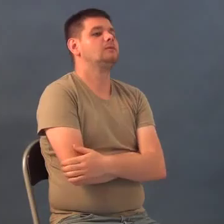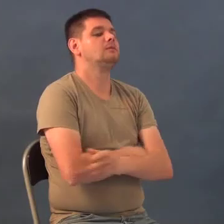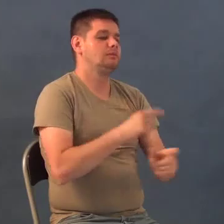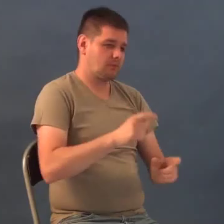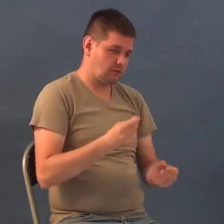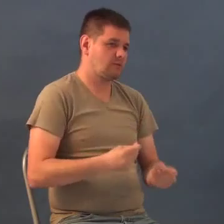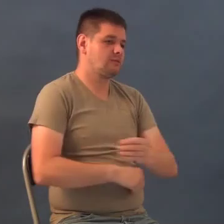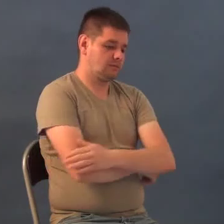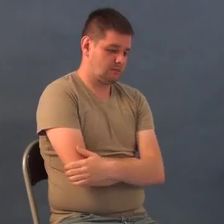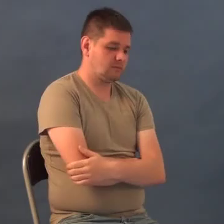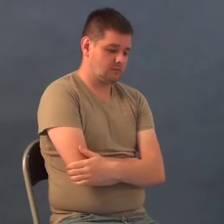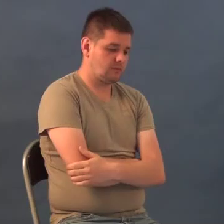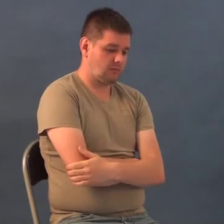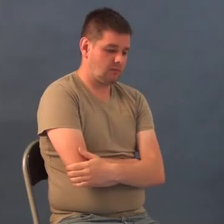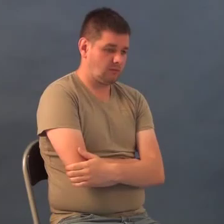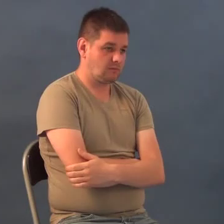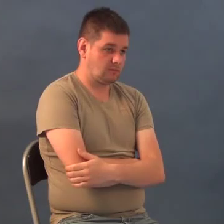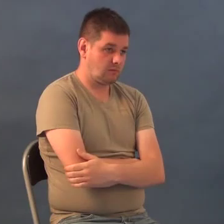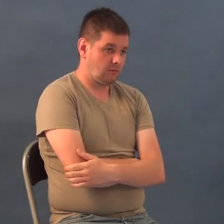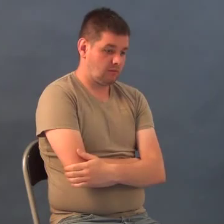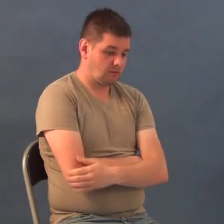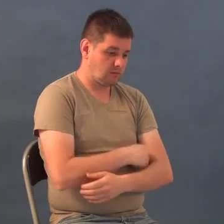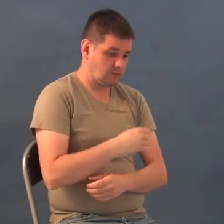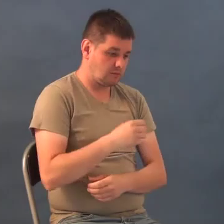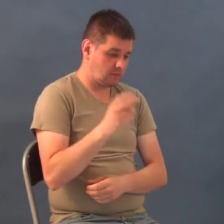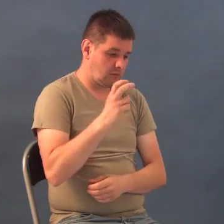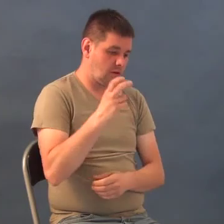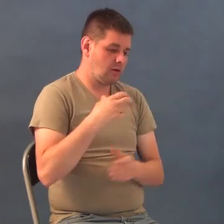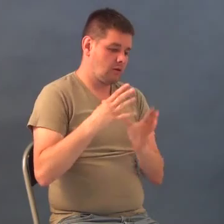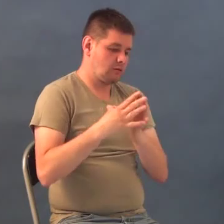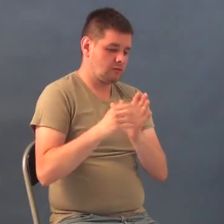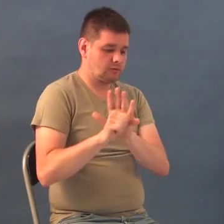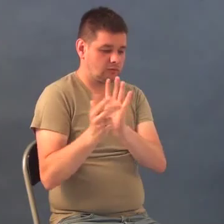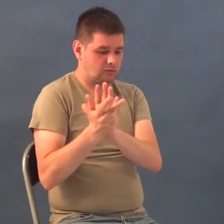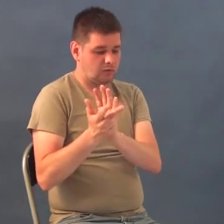W piątek od dziesiątej do osiemnastej pracuję, a po mam wolne, nie mam nic w planach.